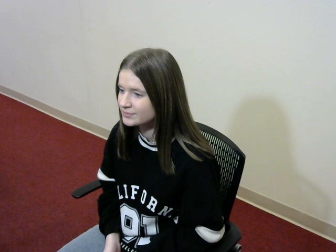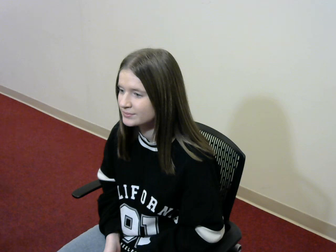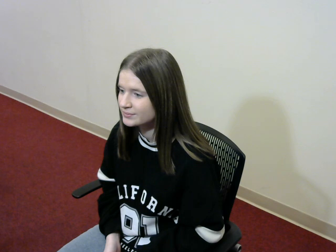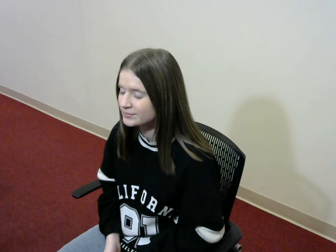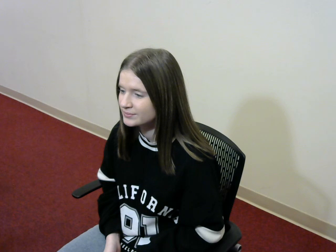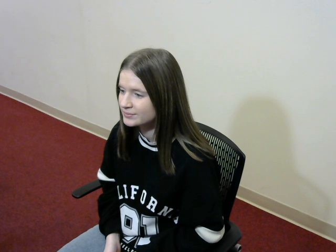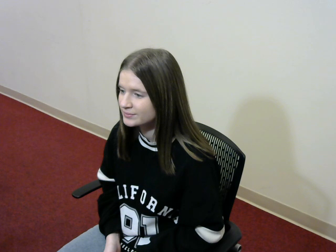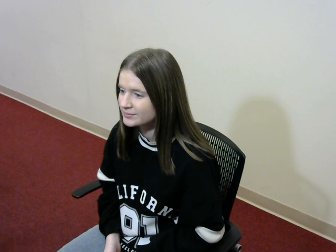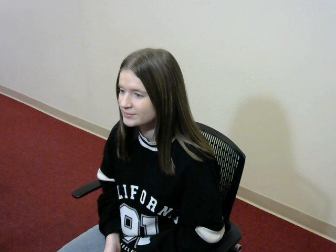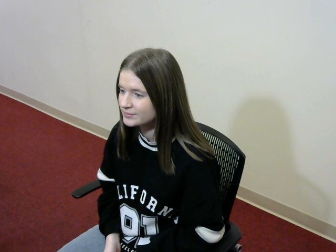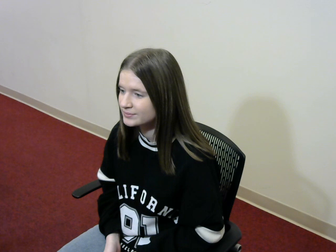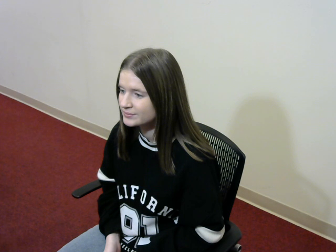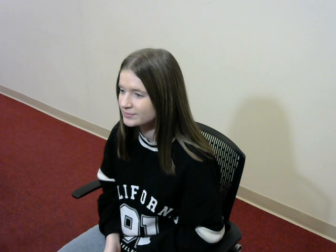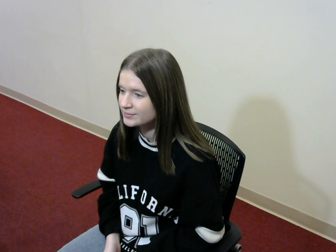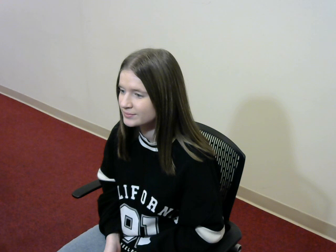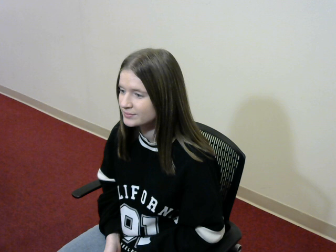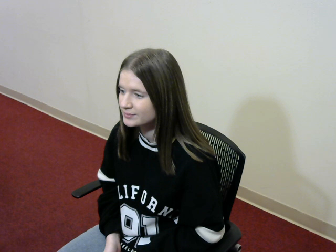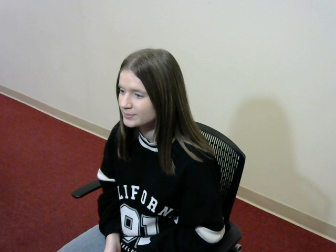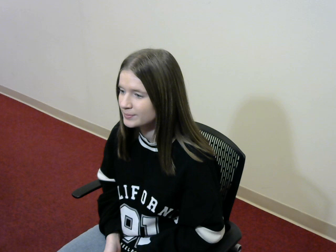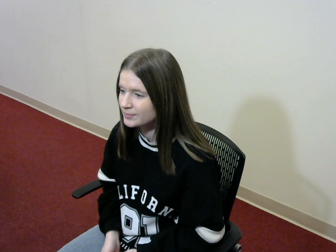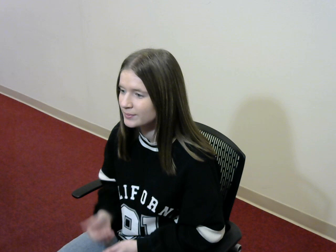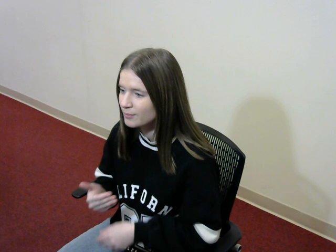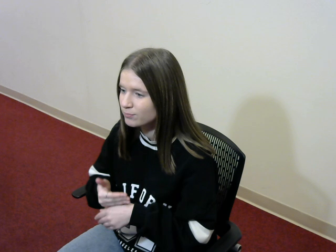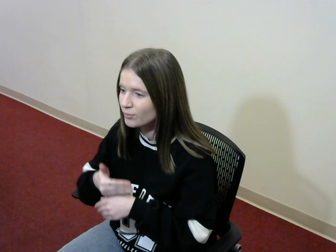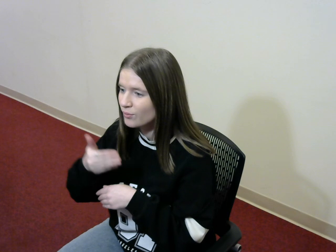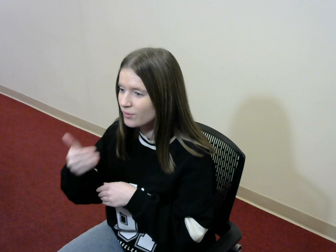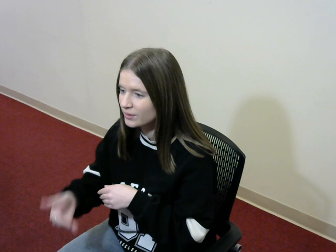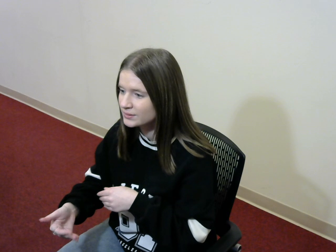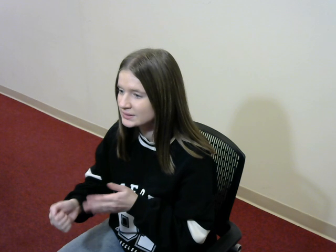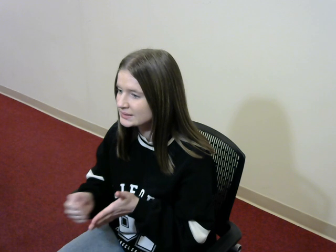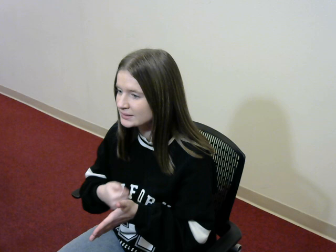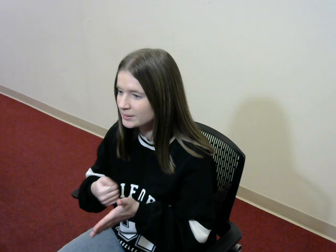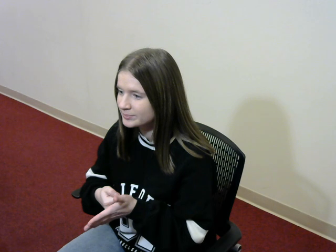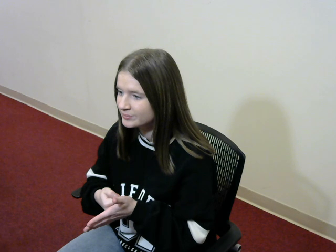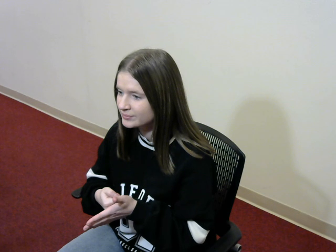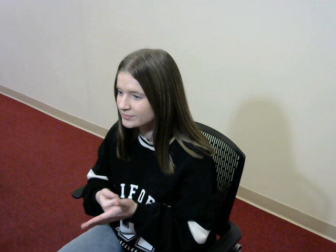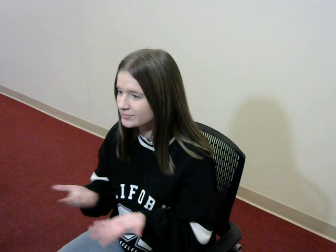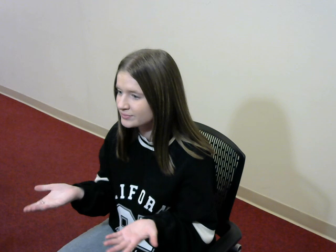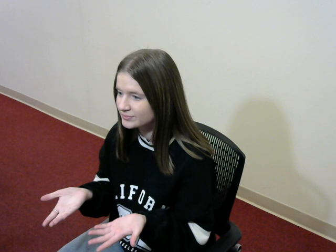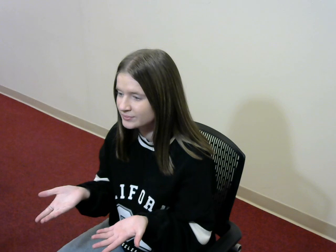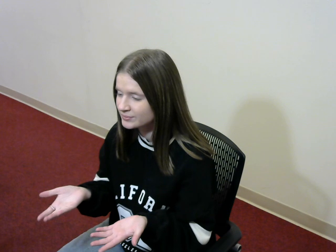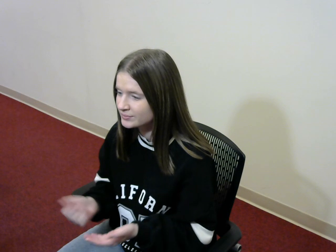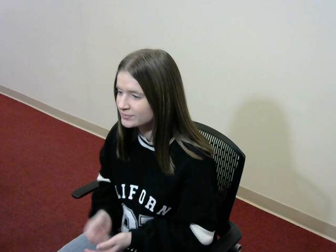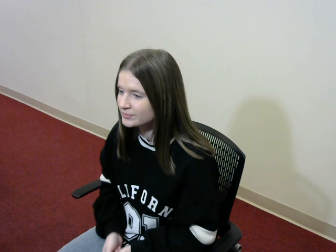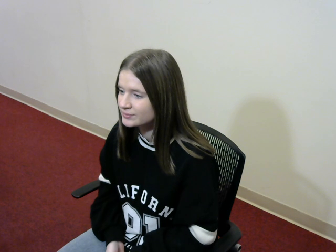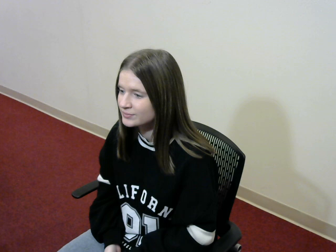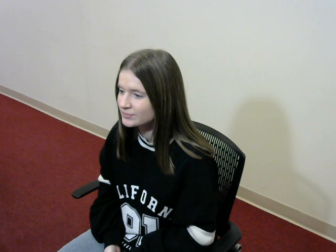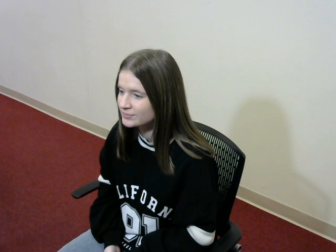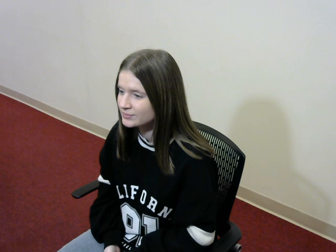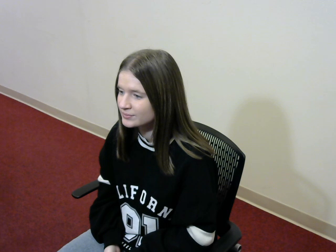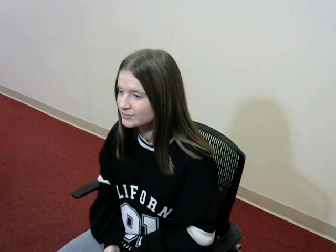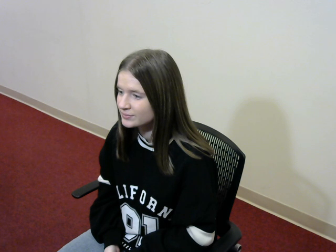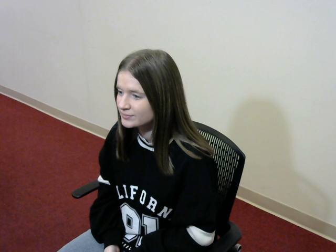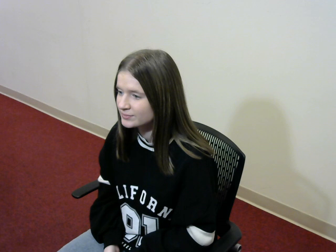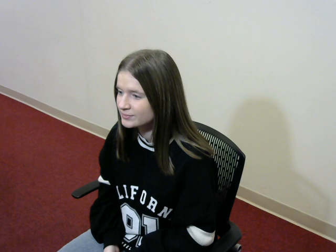Gecikməyinizin səbəbi nədir?